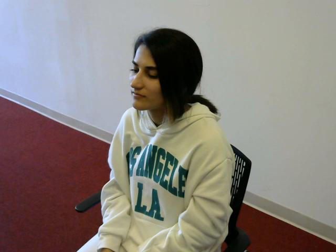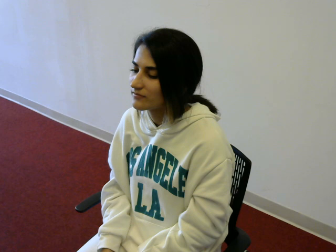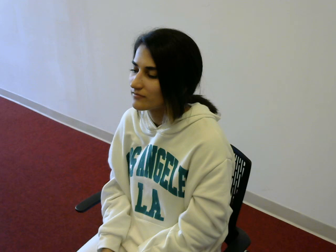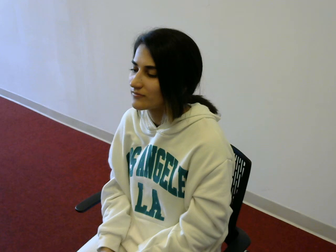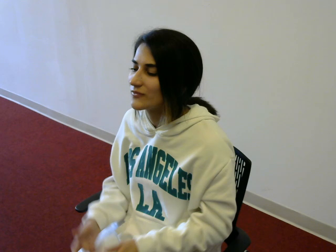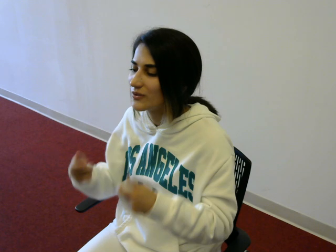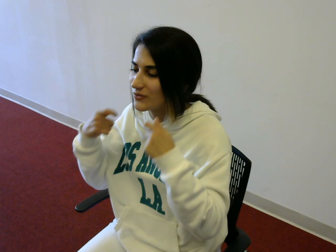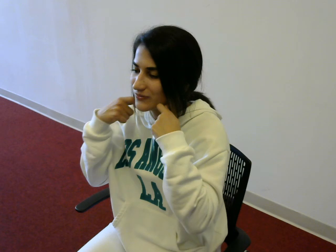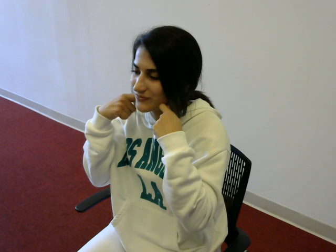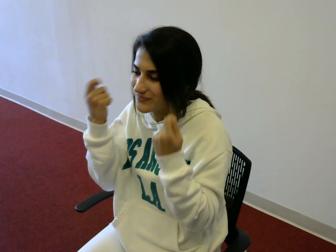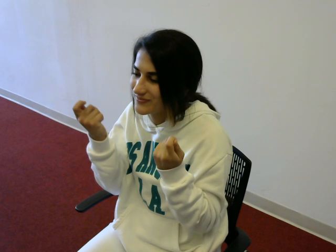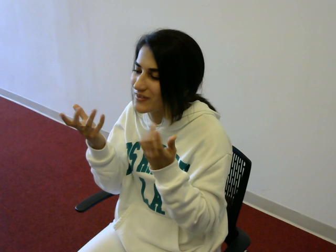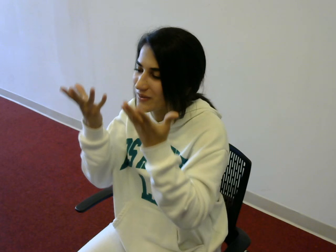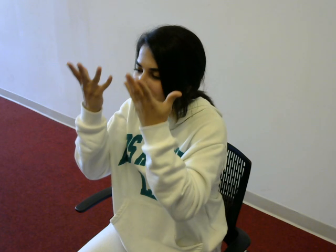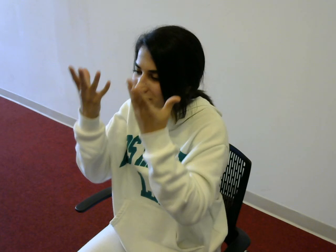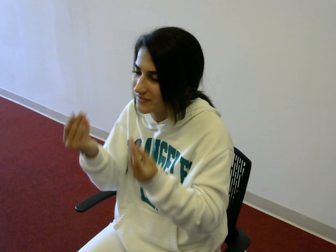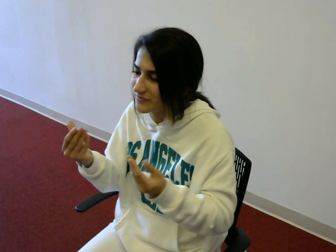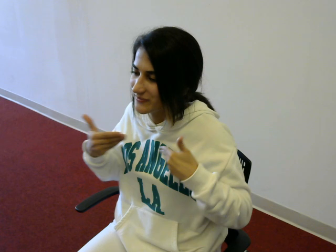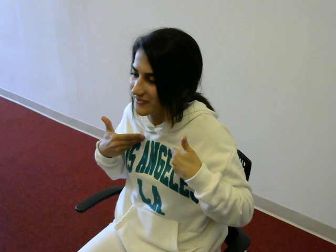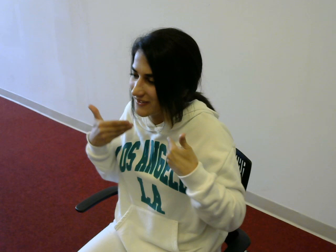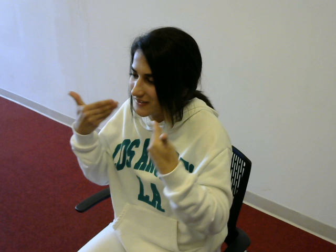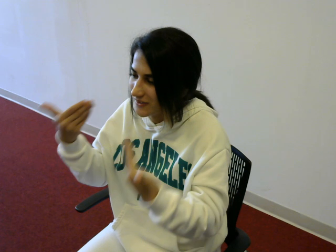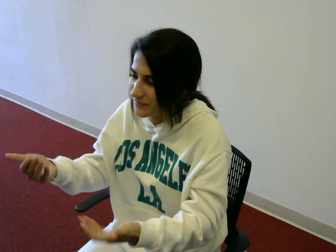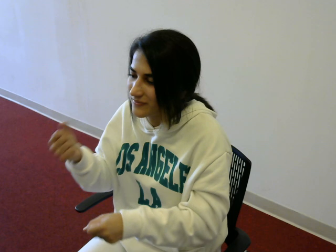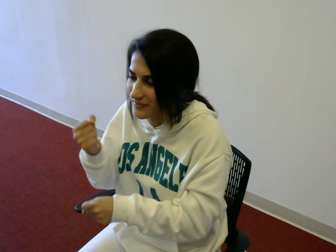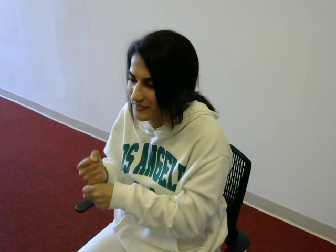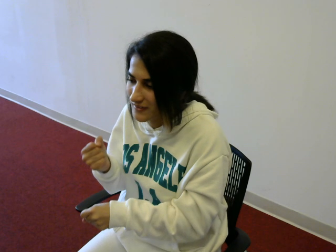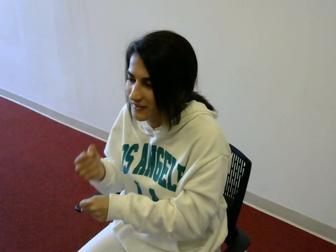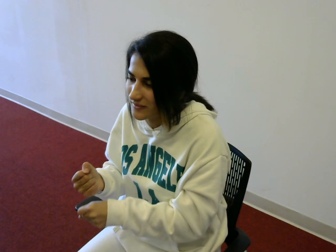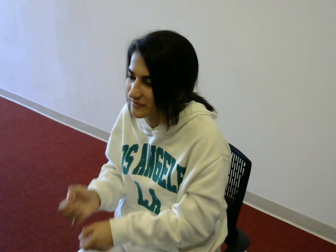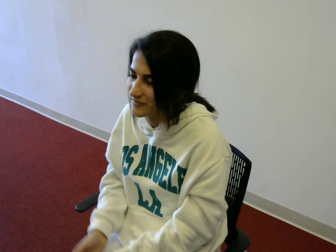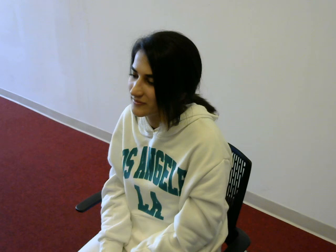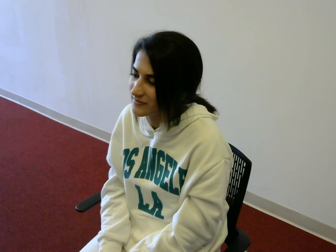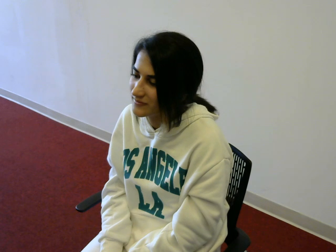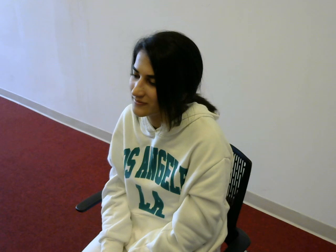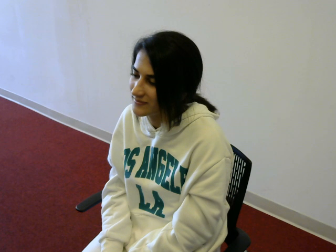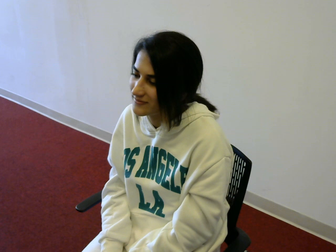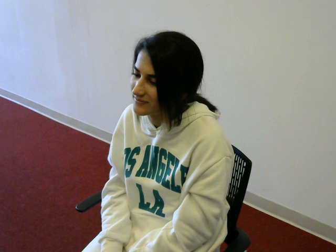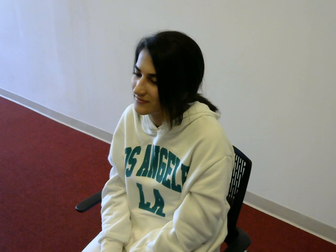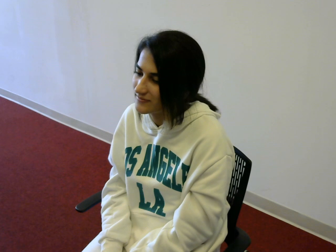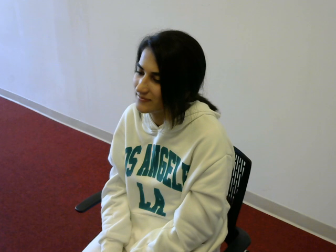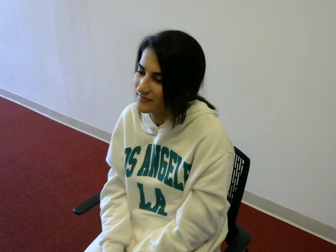Ad gününü təbrik edirəm